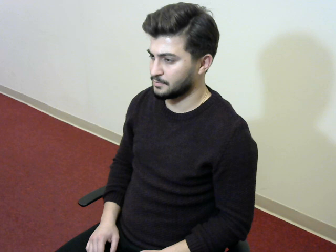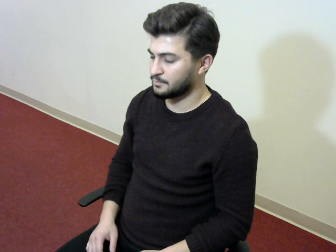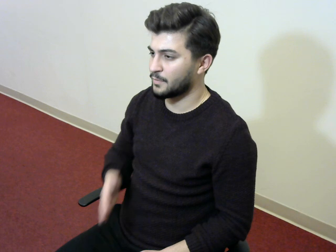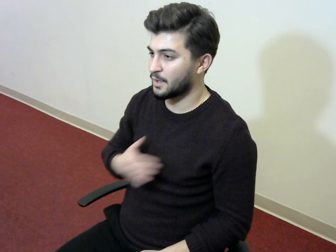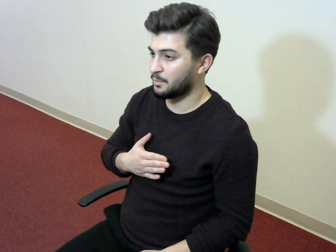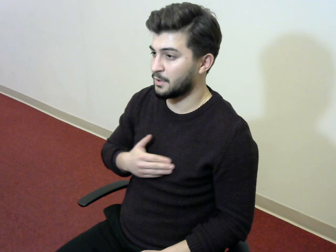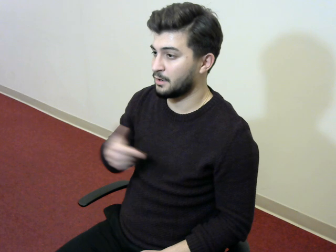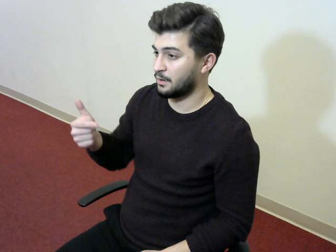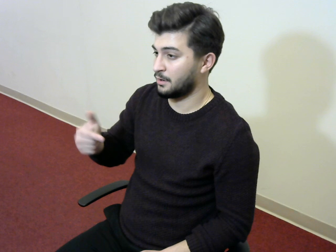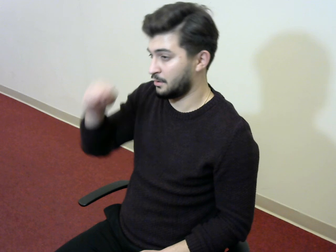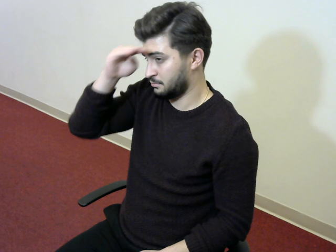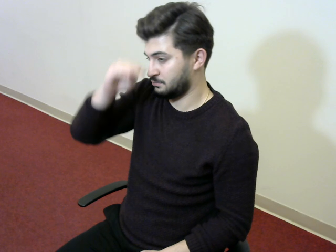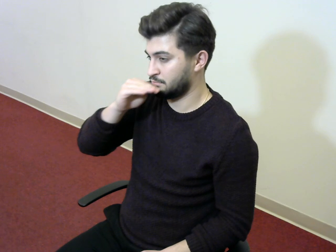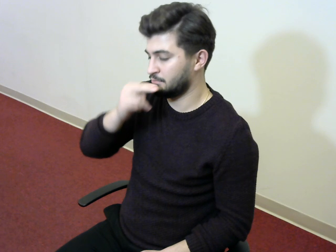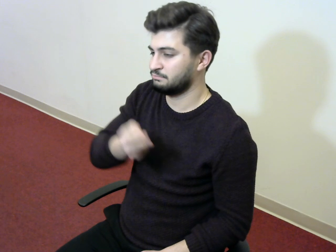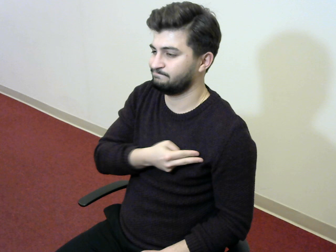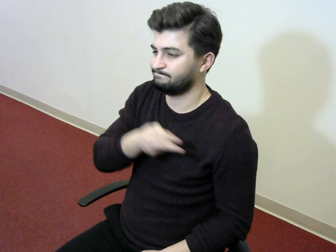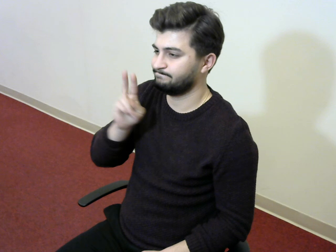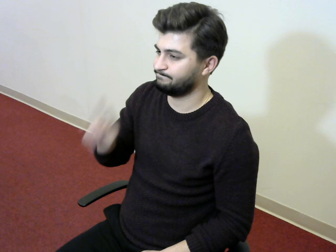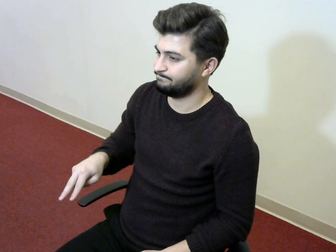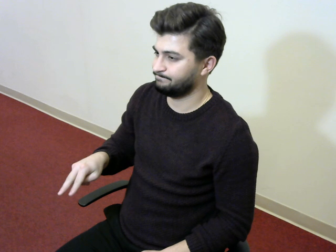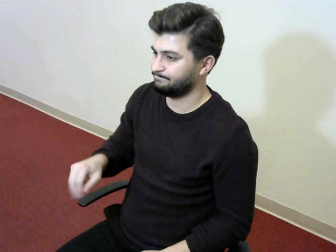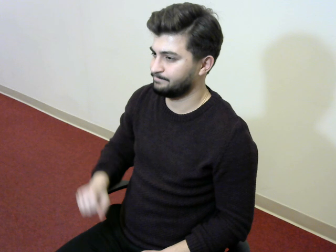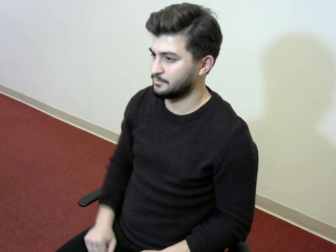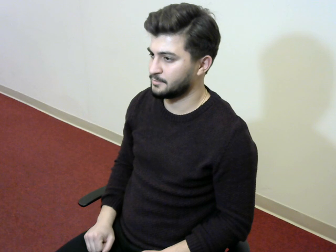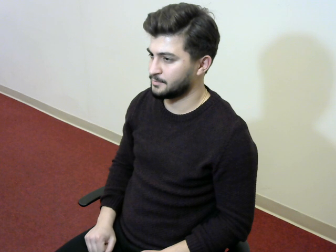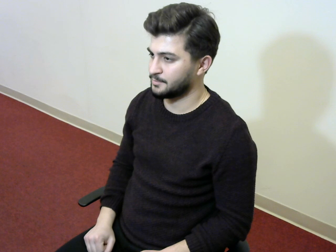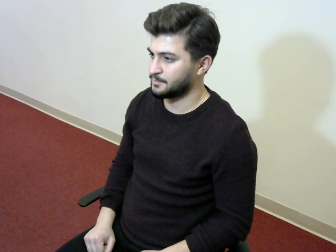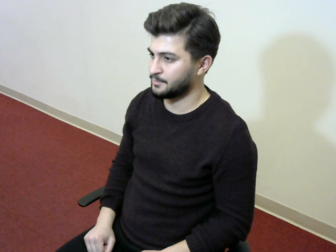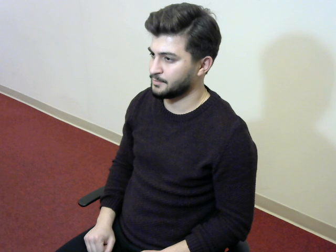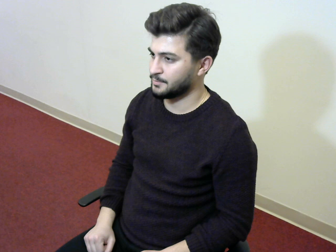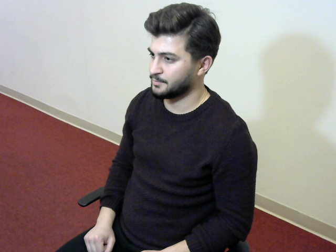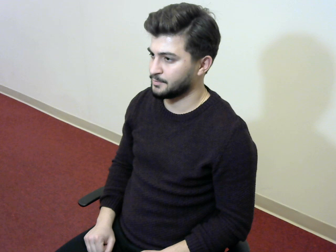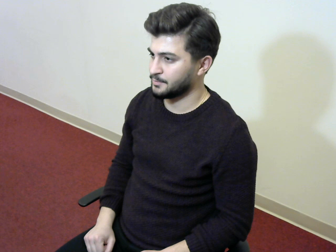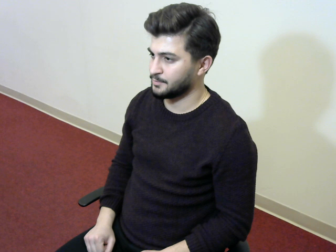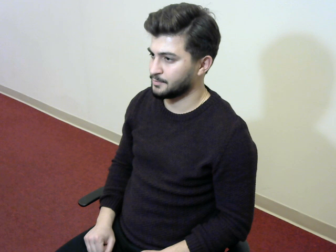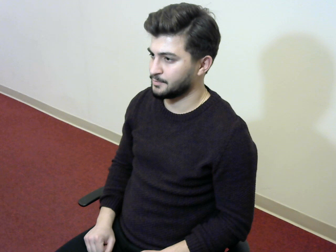Mənim qayınatam rəhmətə gedib